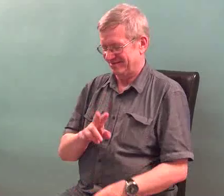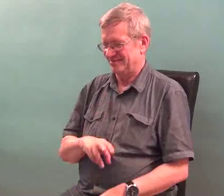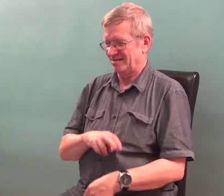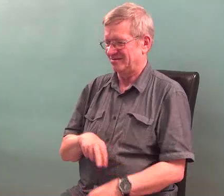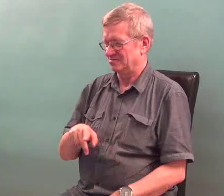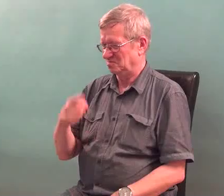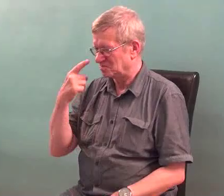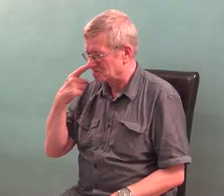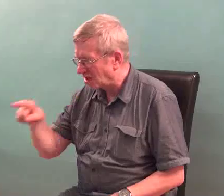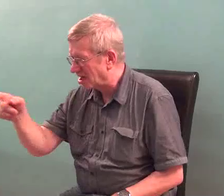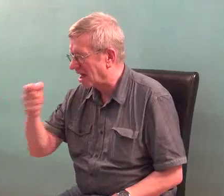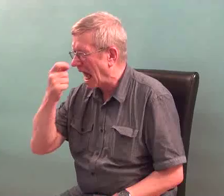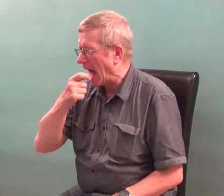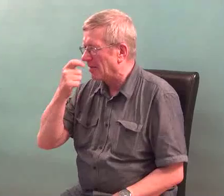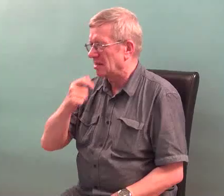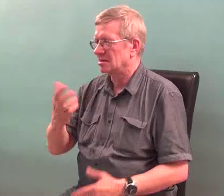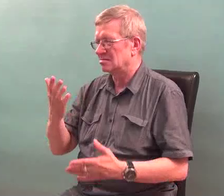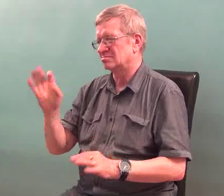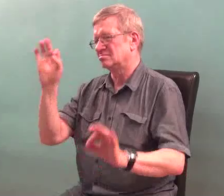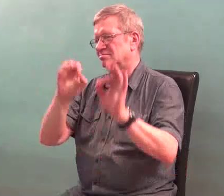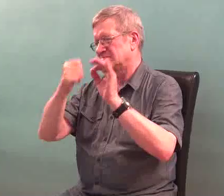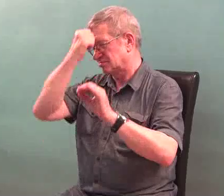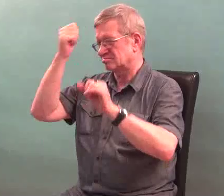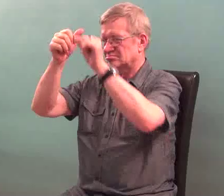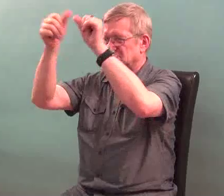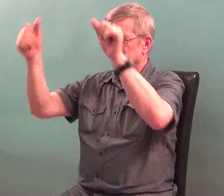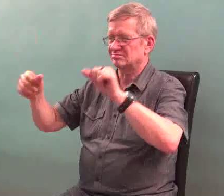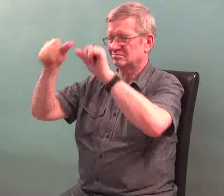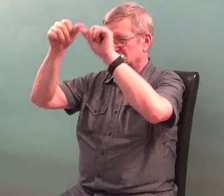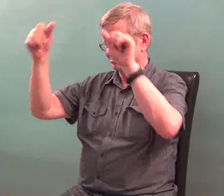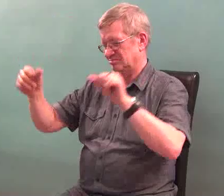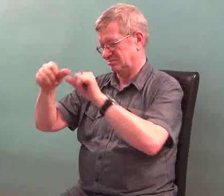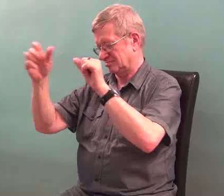Policjant zauważa, że Chaplin naprawia okno, nakłada kit.